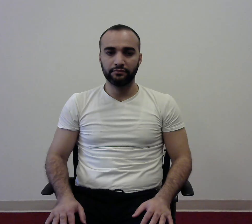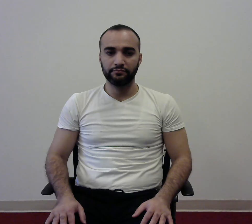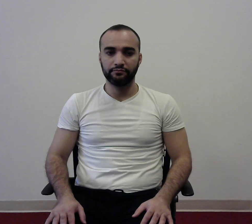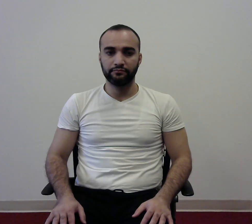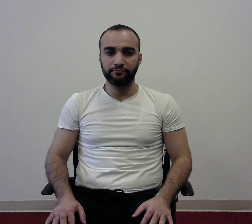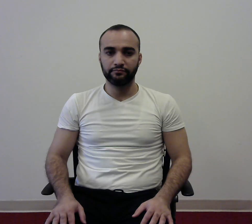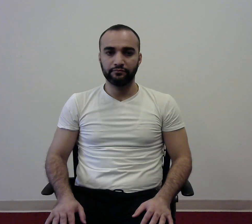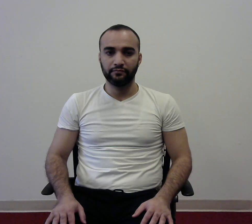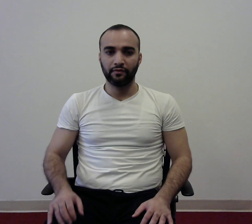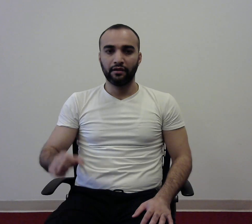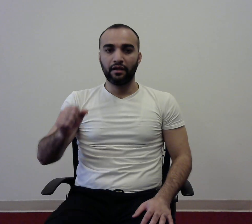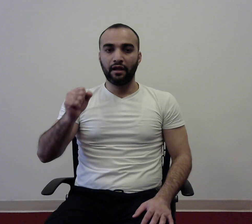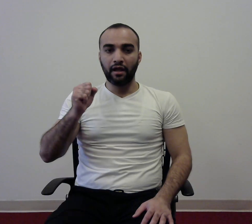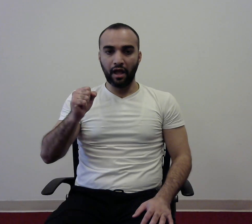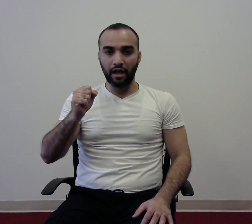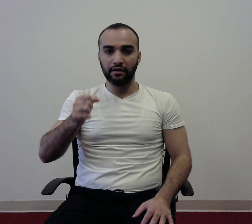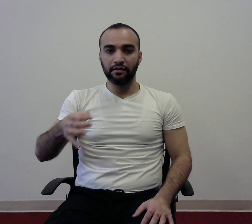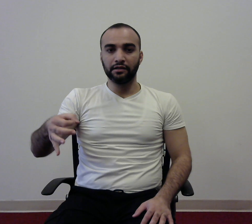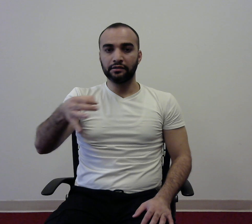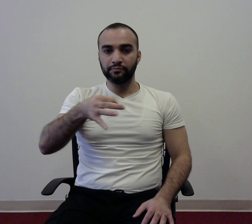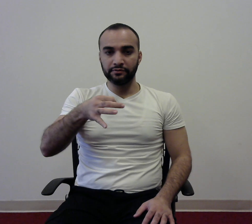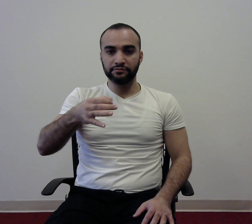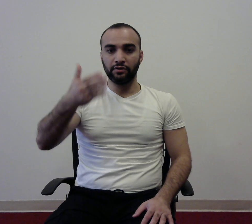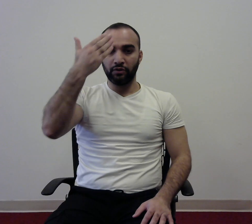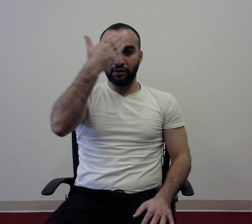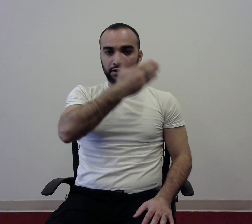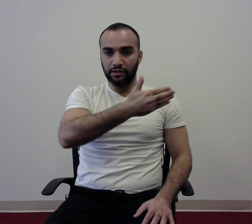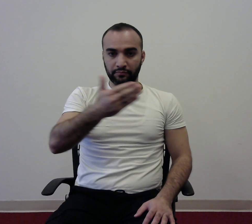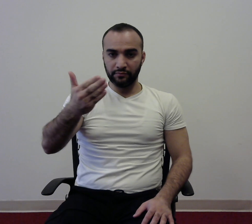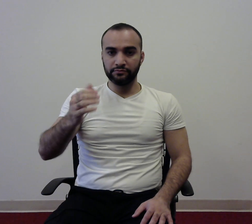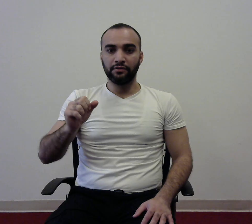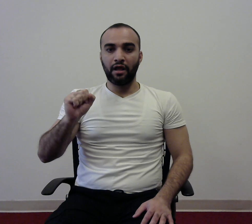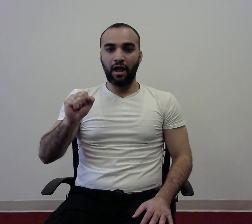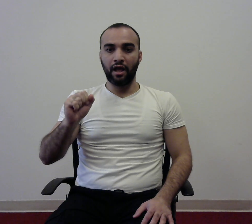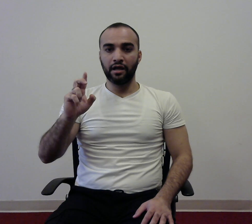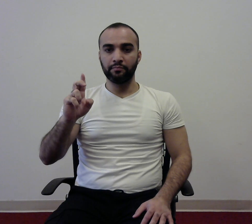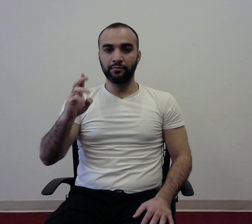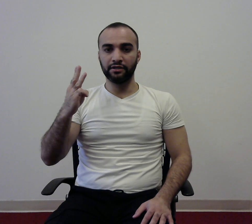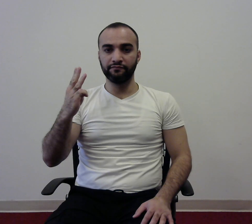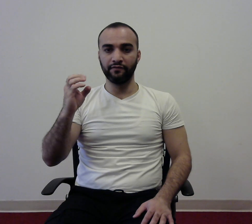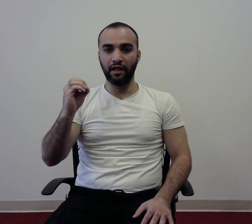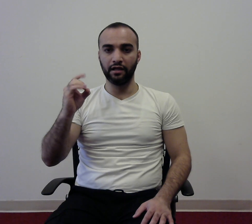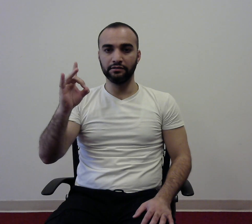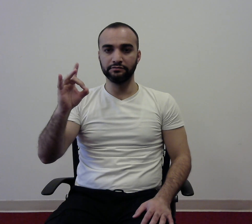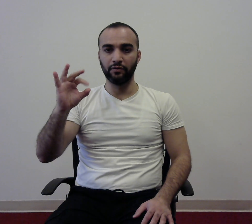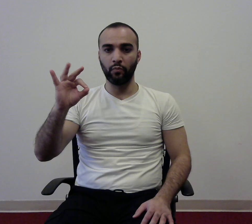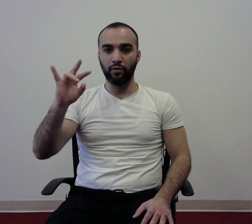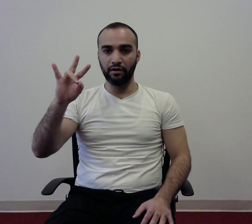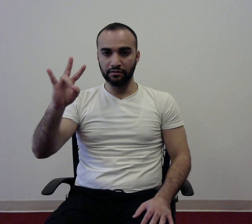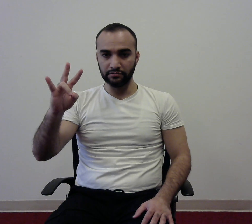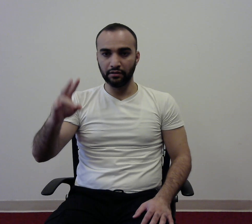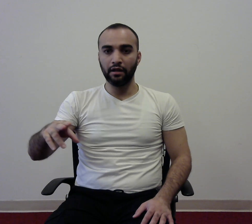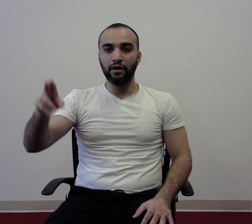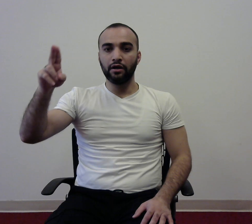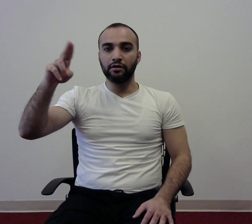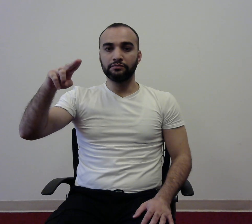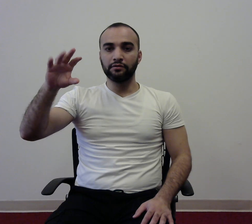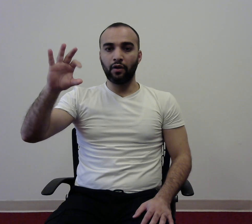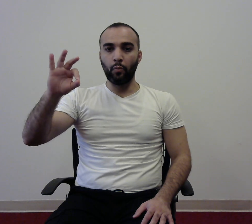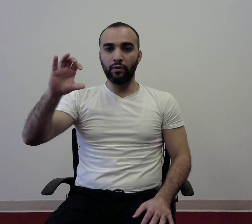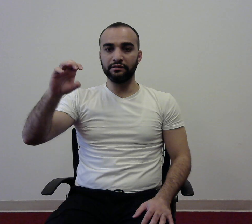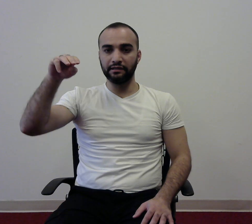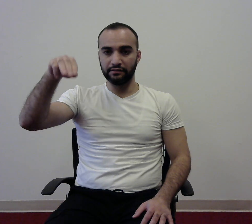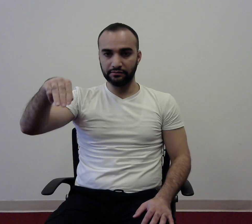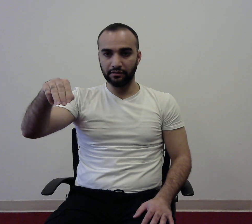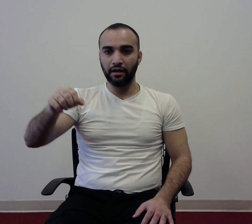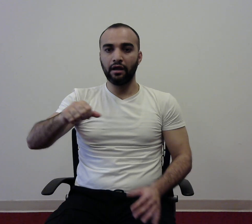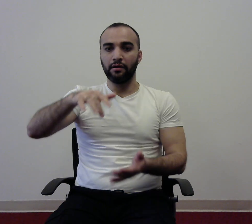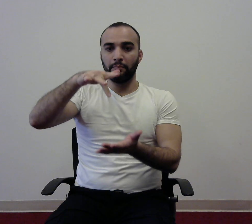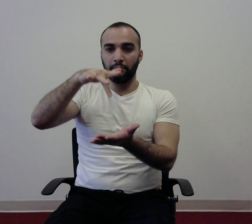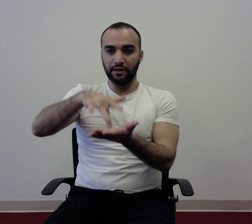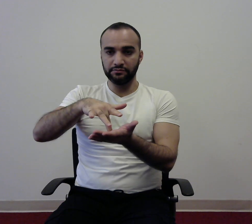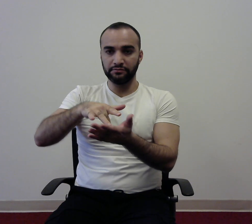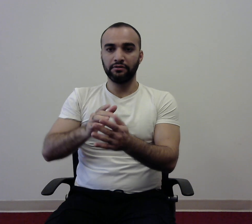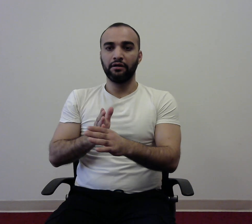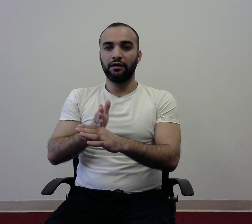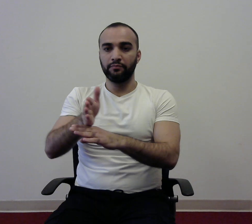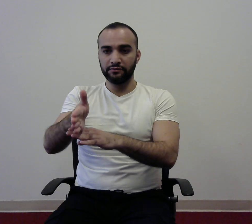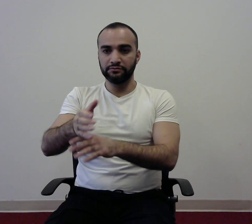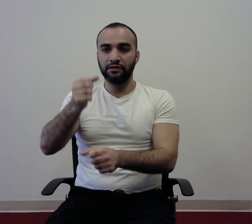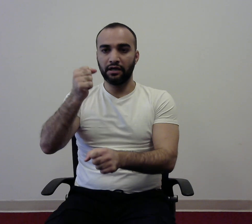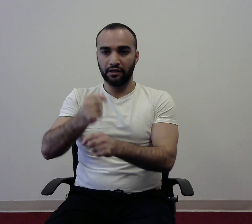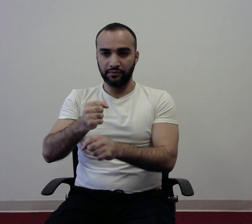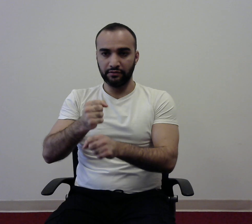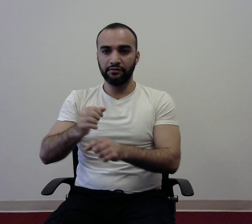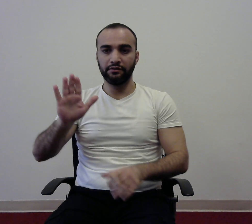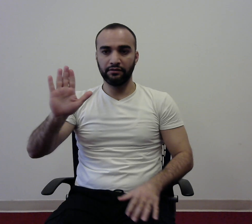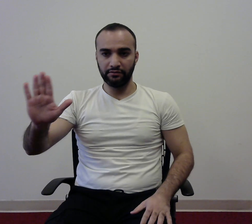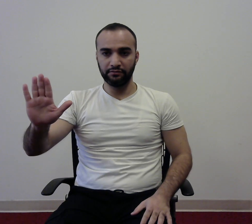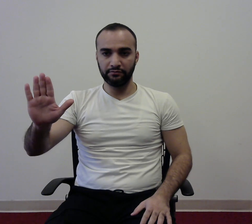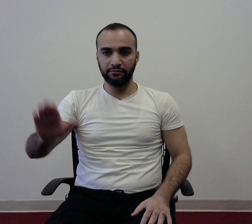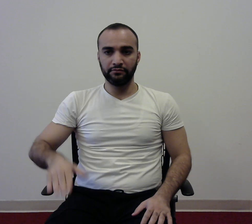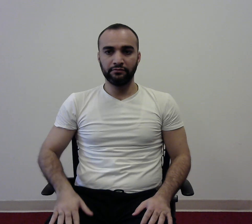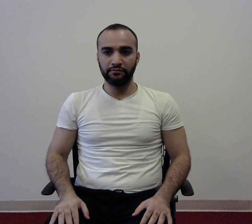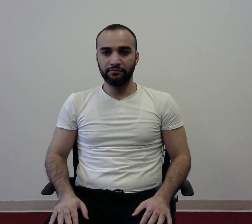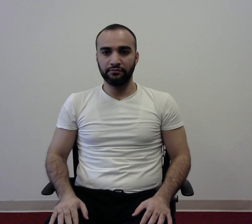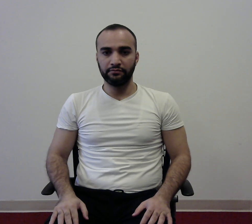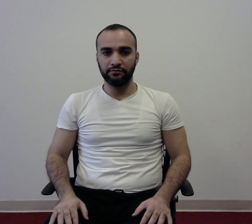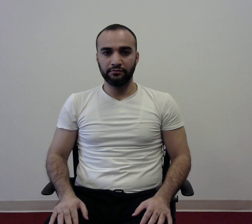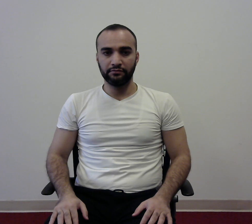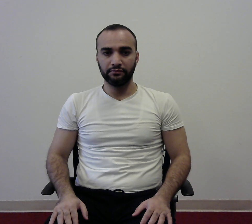Abşeron rayon sakinləri isə Abşeron DOST Mərkəzinə müraciət etməlidir